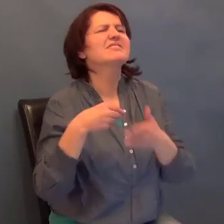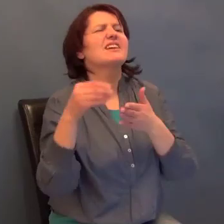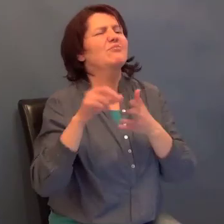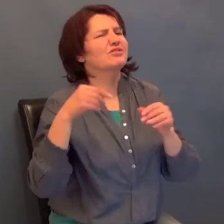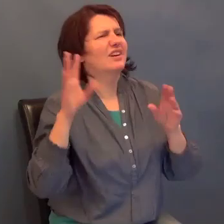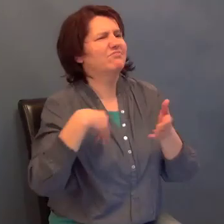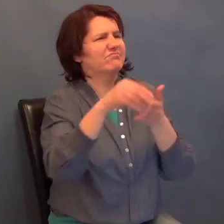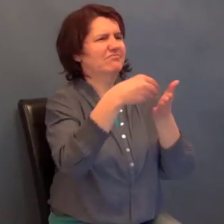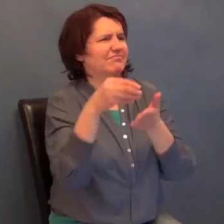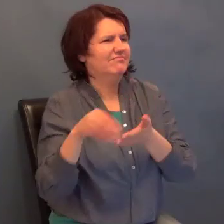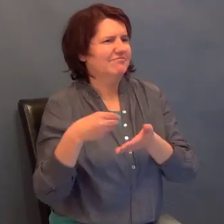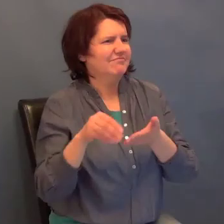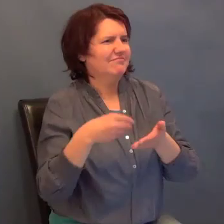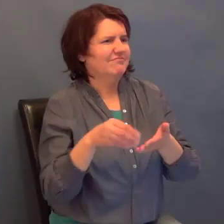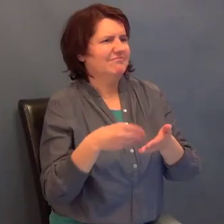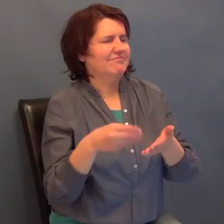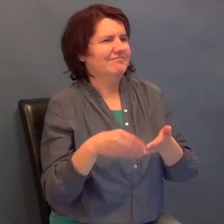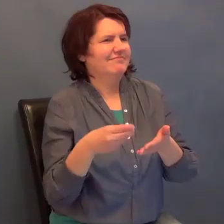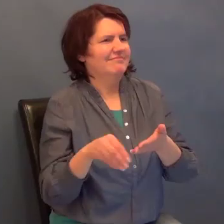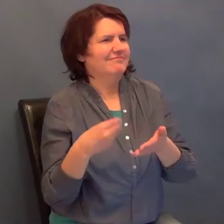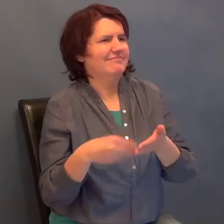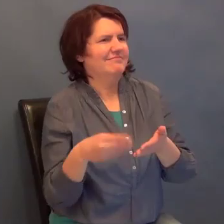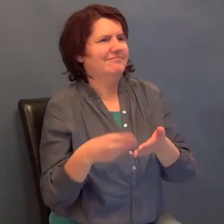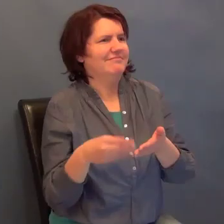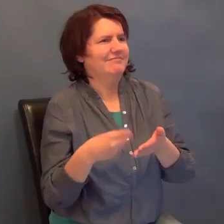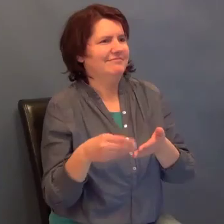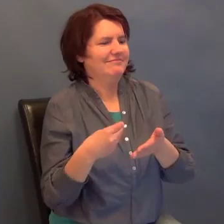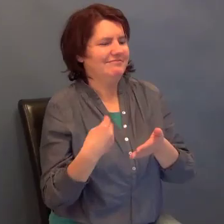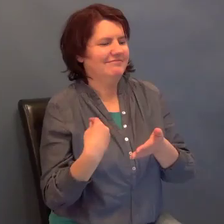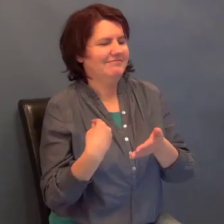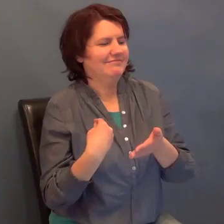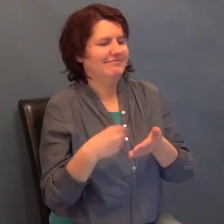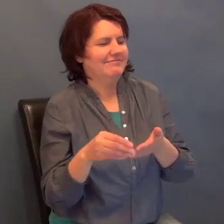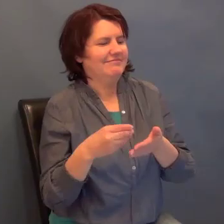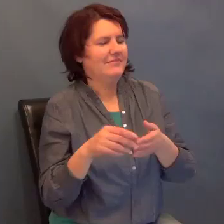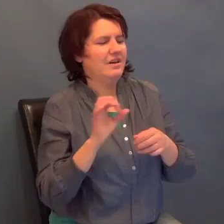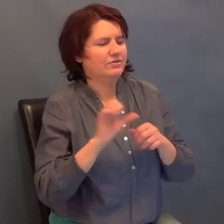Nie. Zakupy. Muszę iść do sklepu na zakupy.